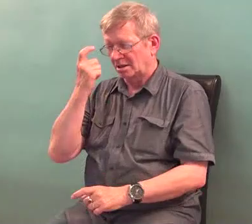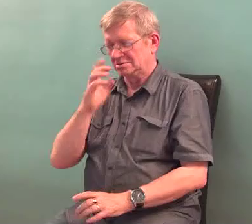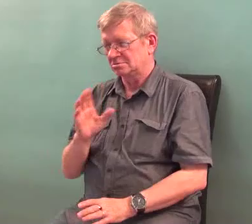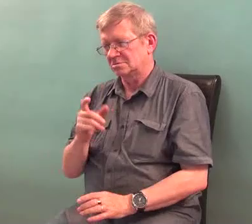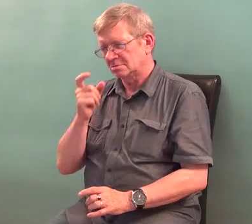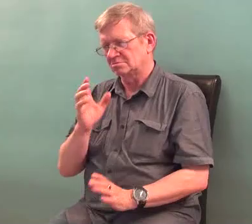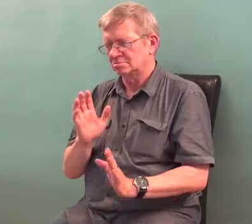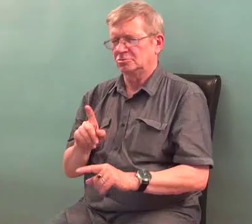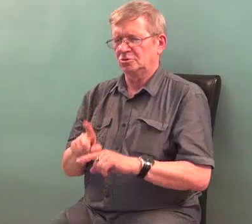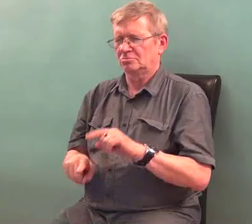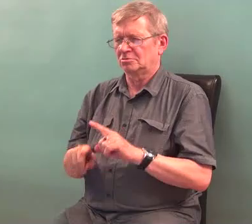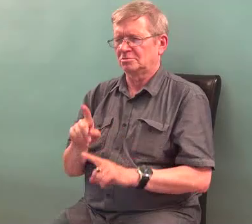Nie pijany, tylko normalny.